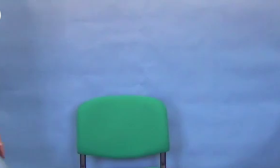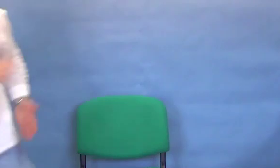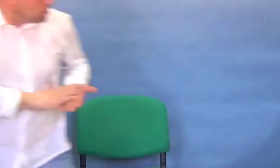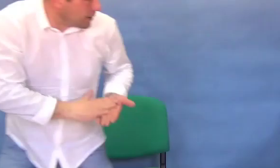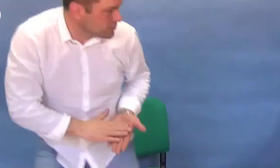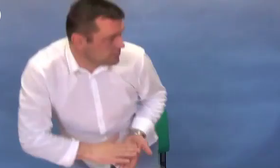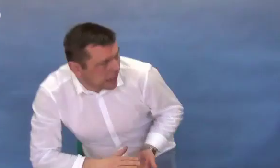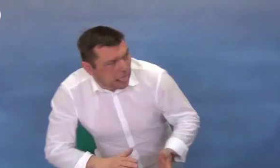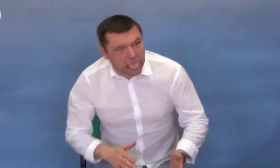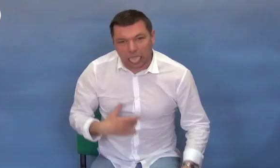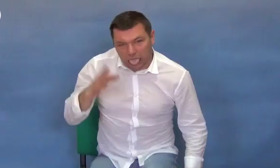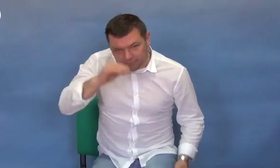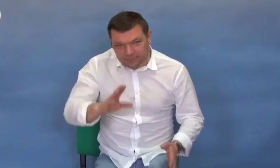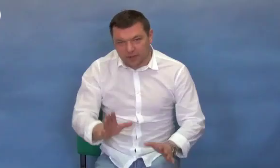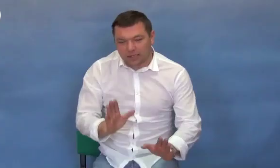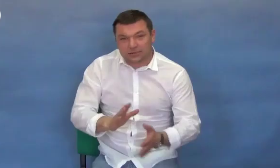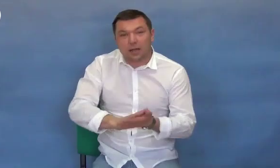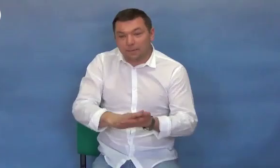Przepraszam, zapomniałem.